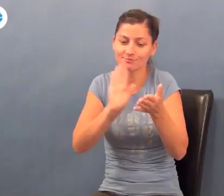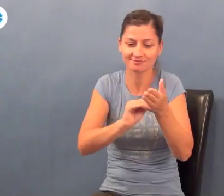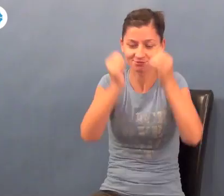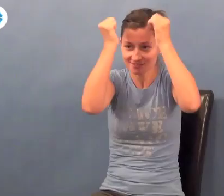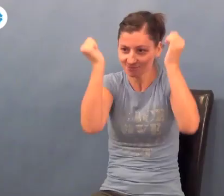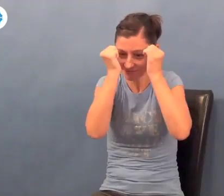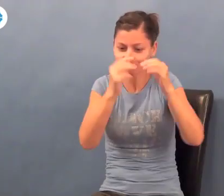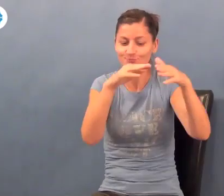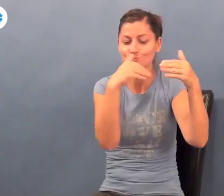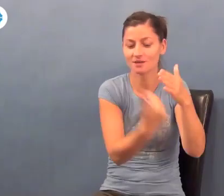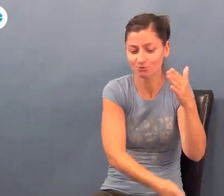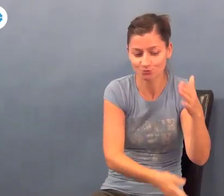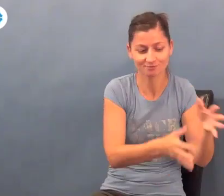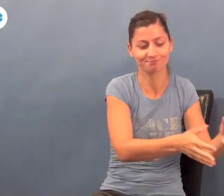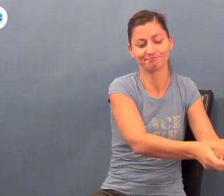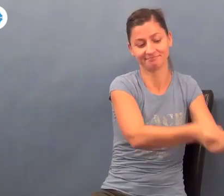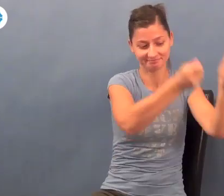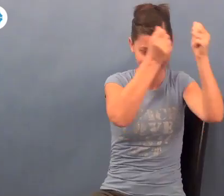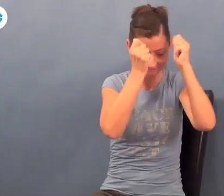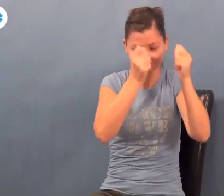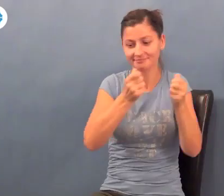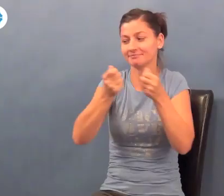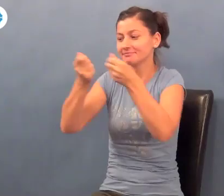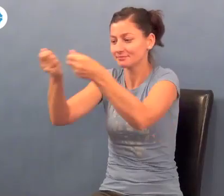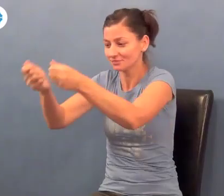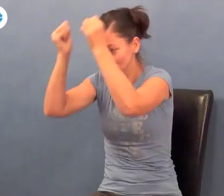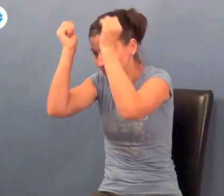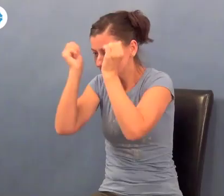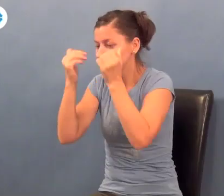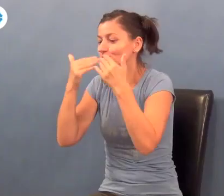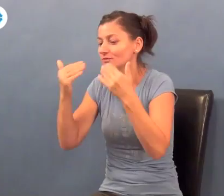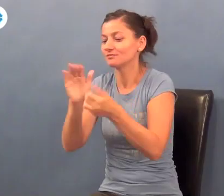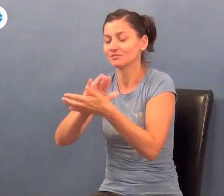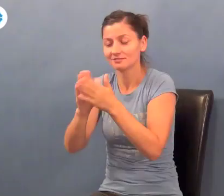Podniósł zgubioną czapkę i ją oddał, chłopiec podziękował.